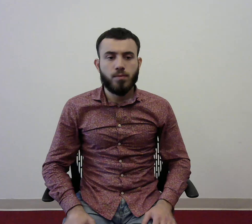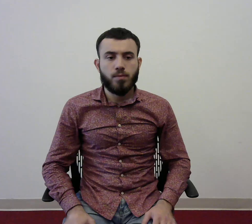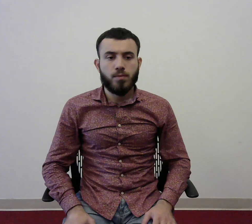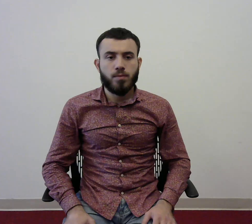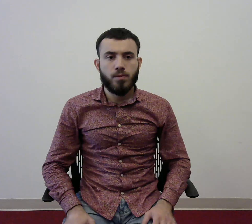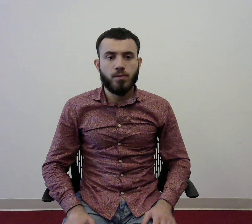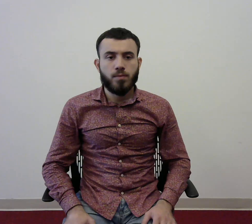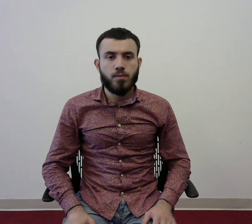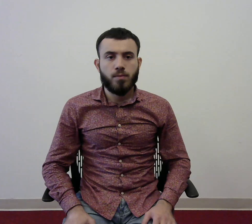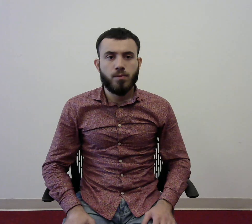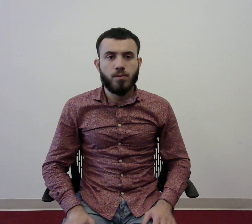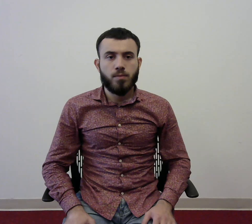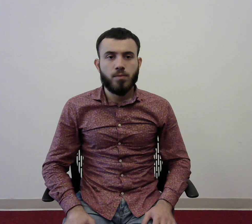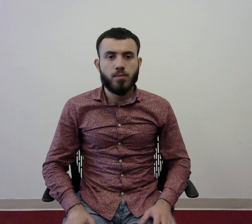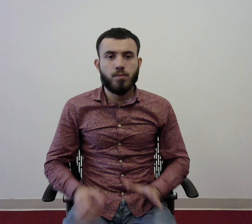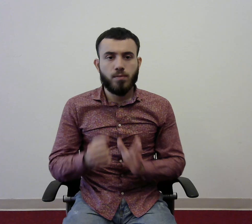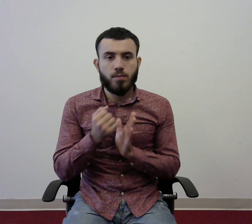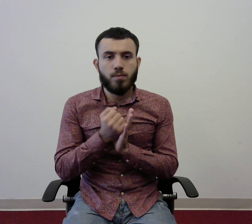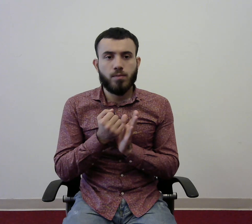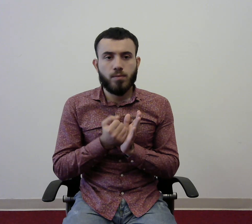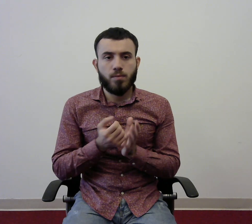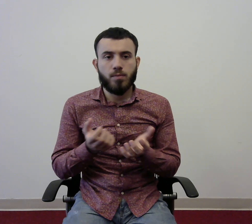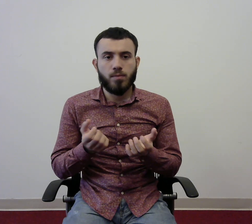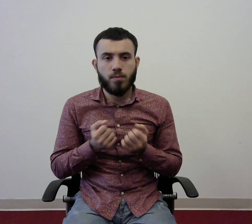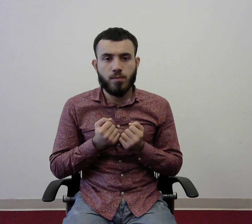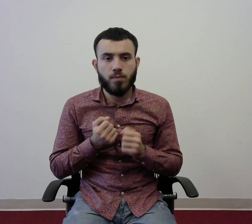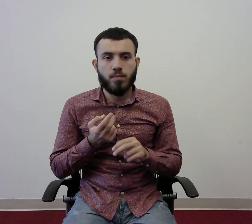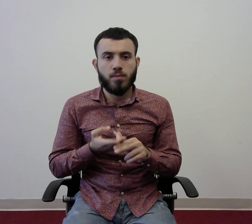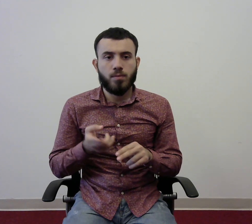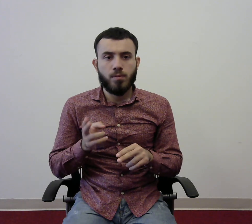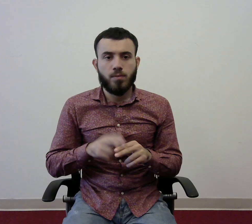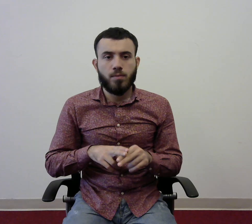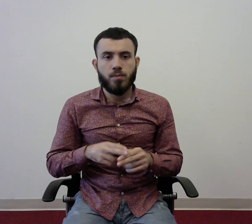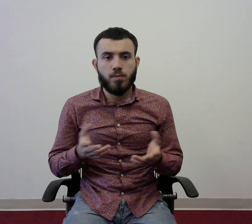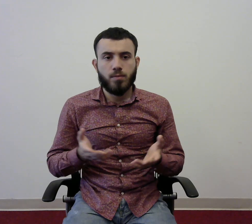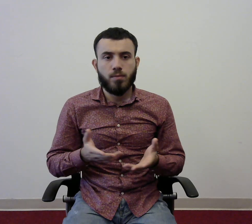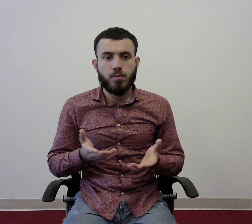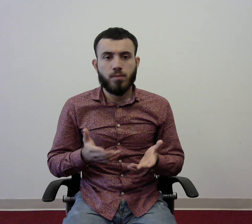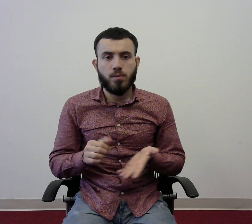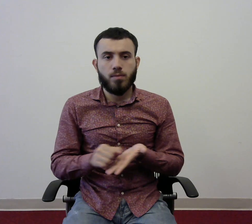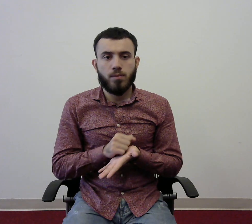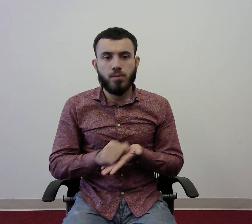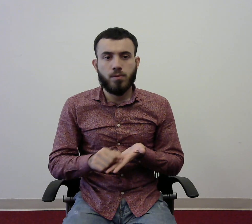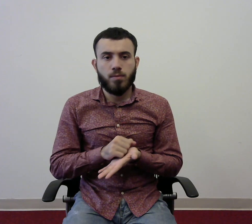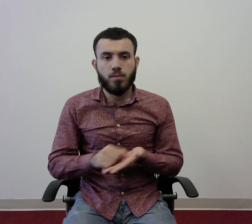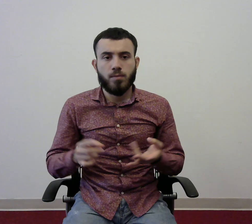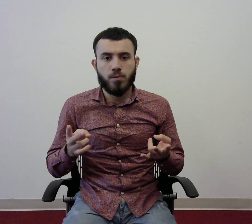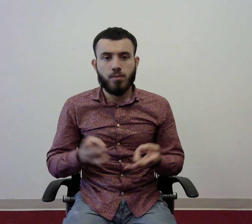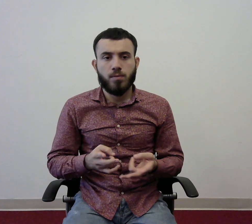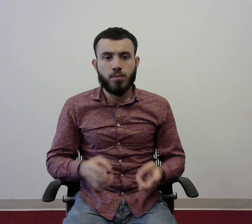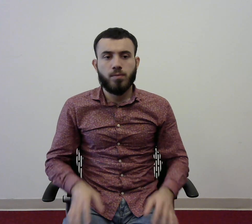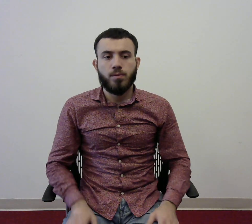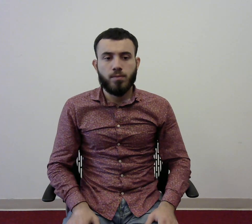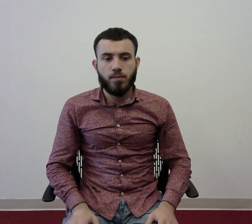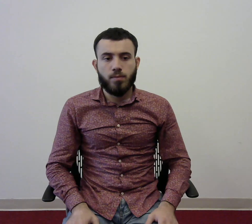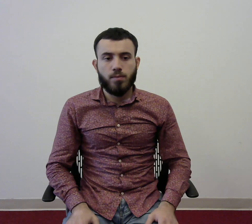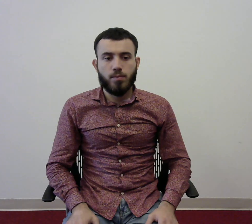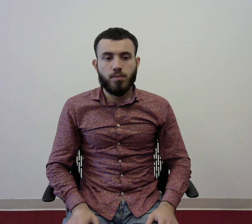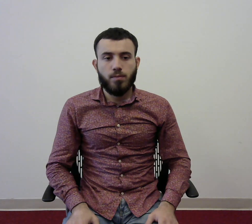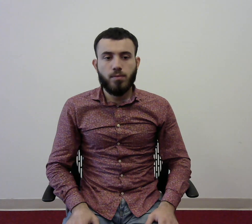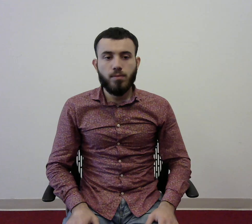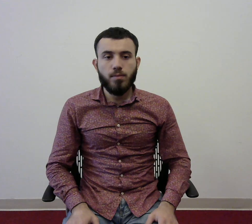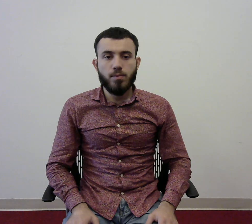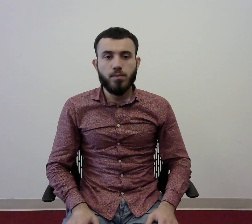Viza almaq üçün hansı sənədlər lazımdır?